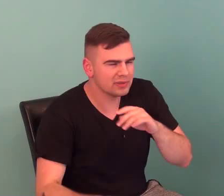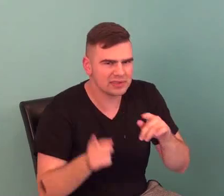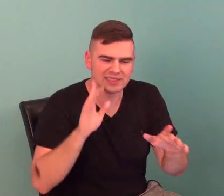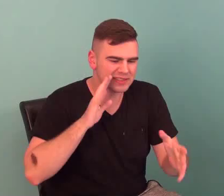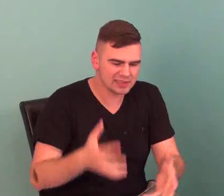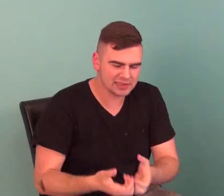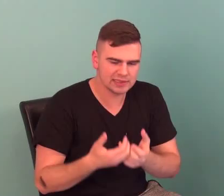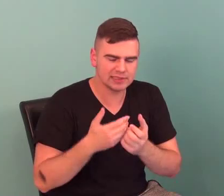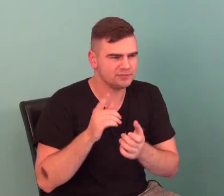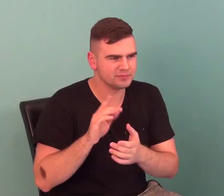Chłopiec podnosi go i głaszcze.